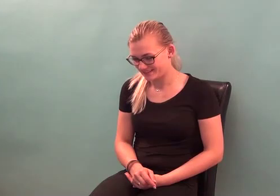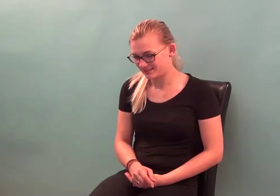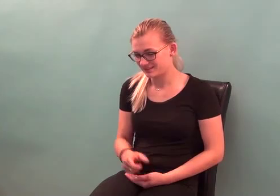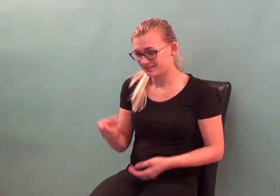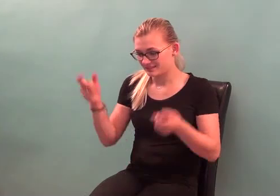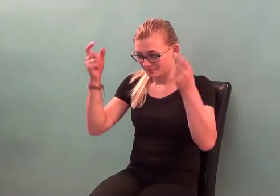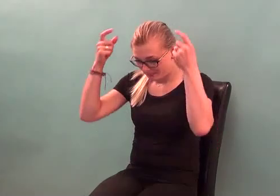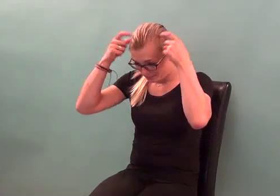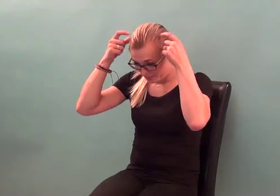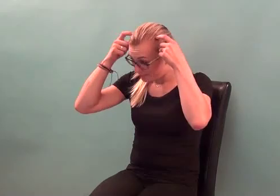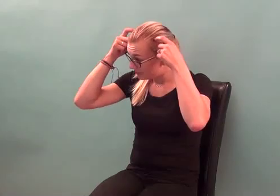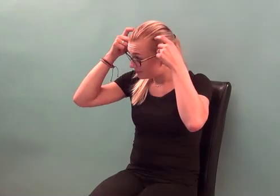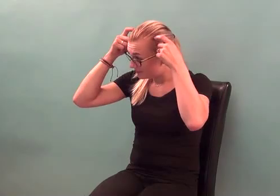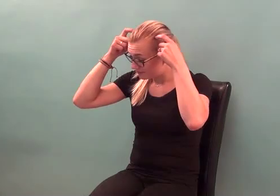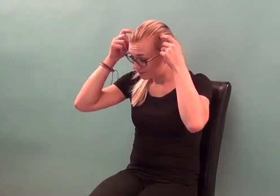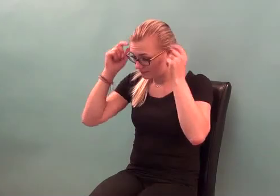Myszka Miki.